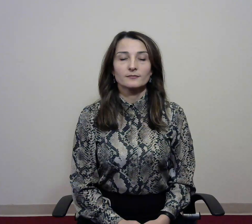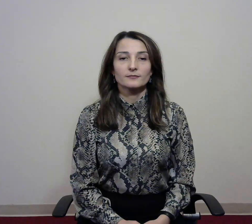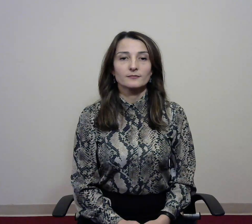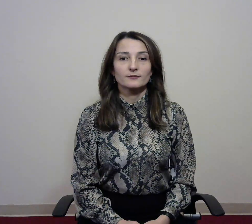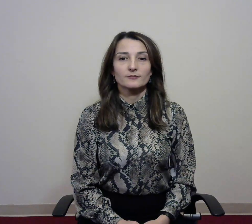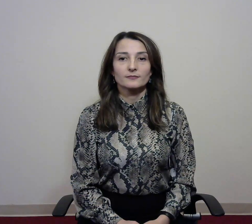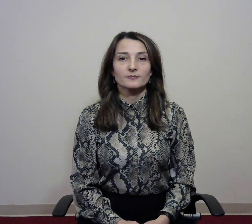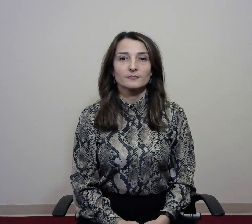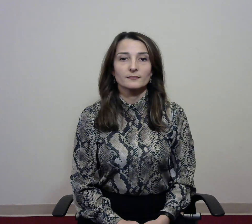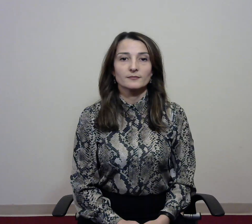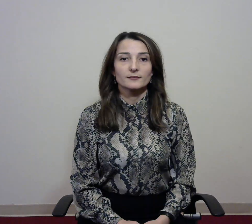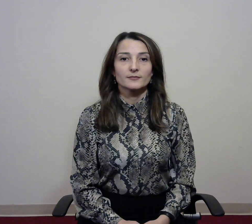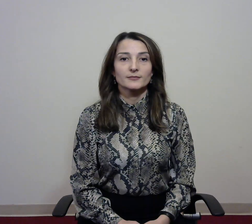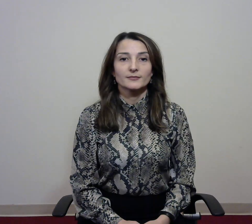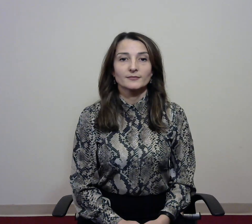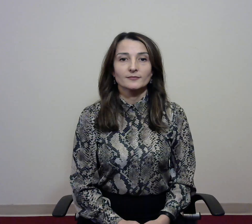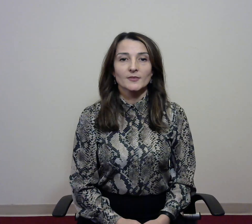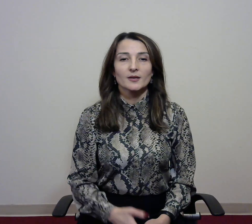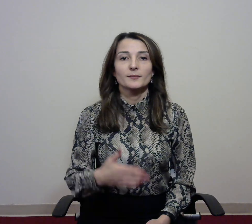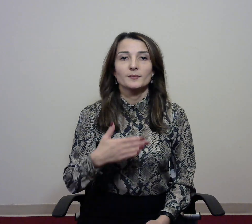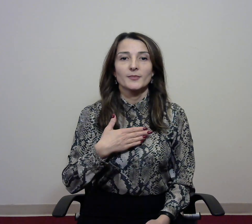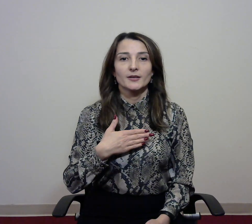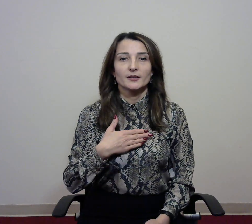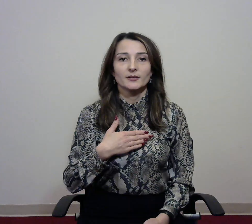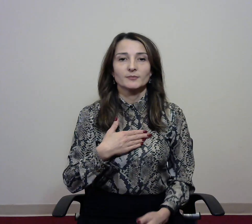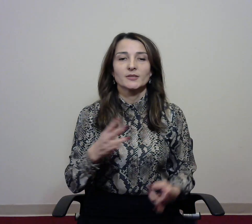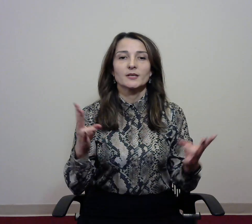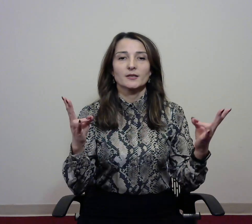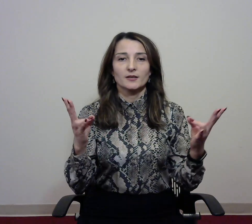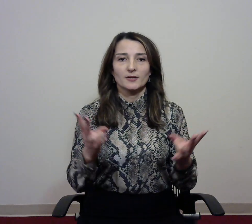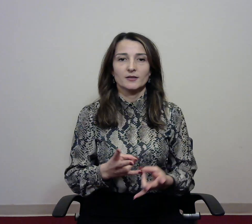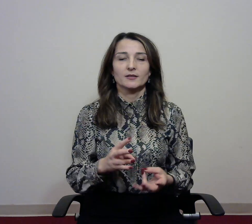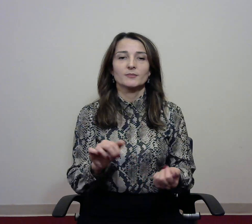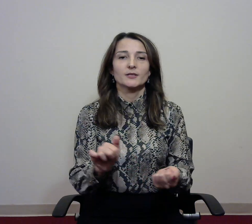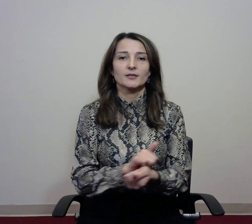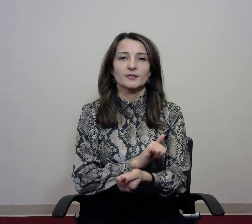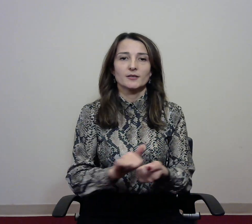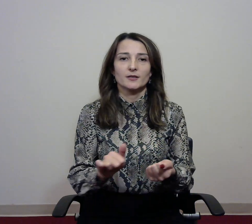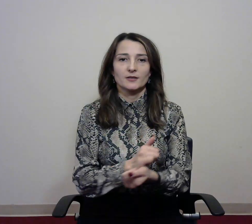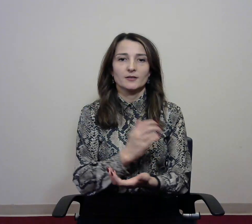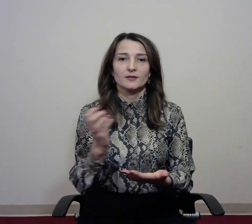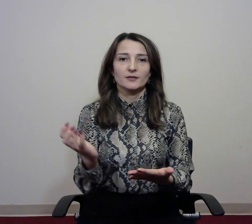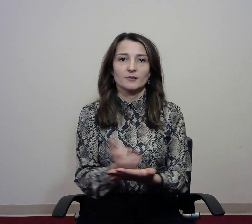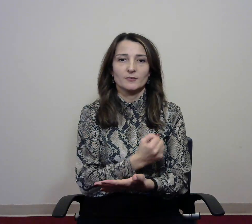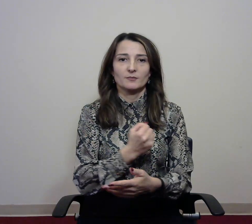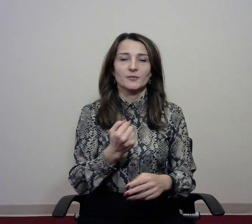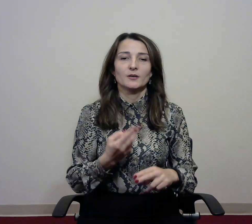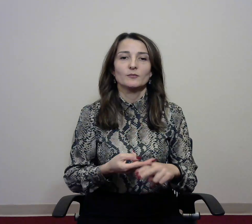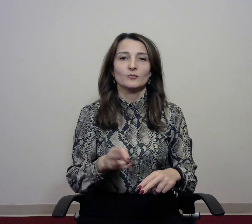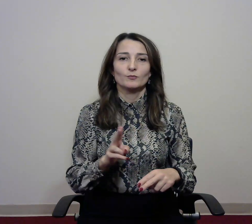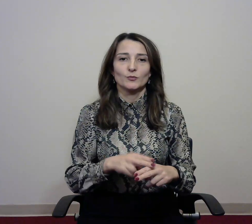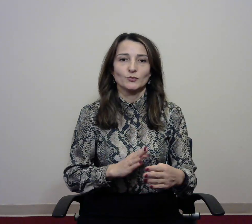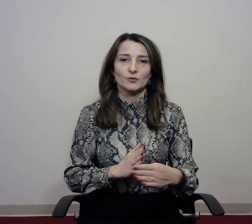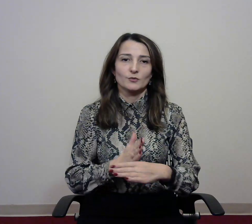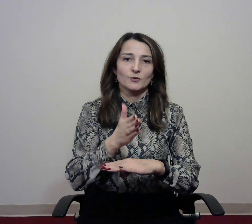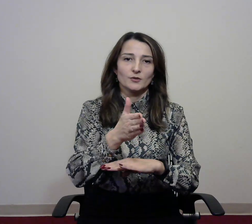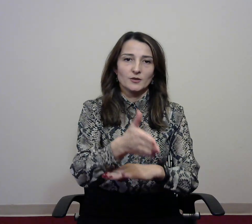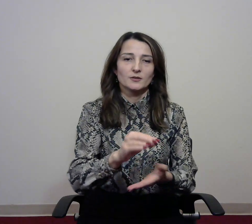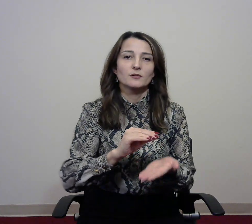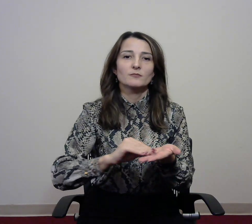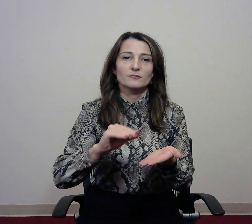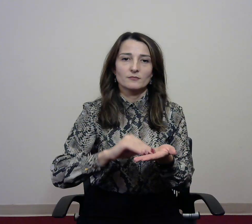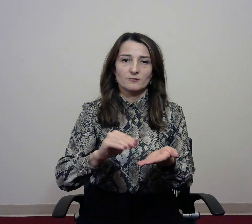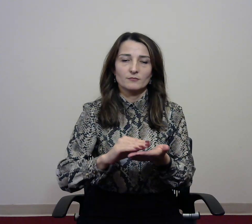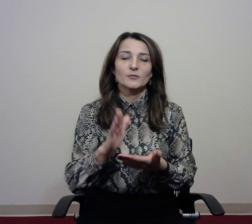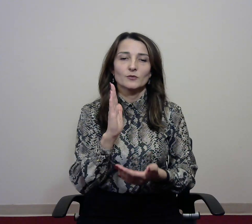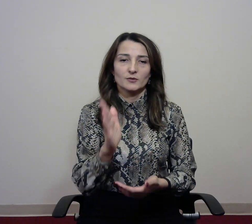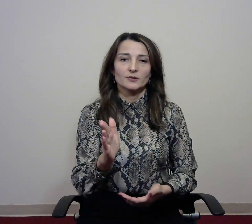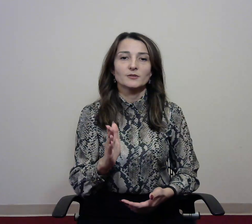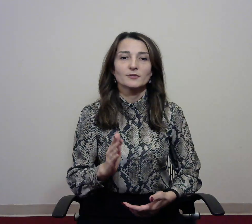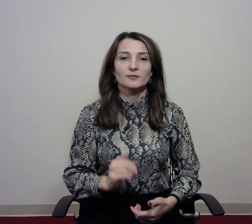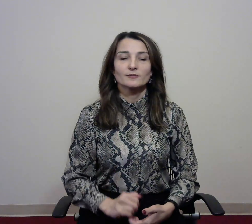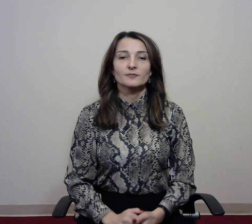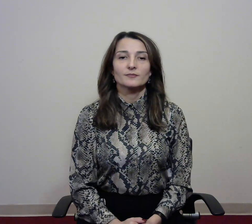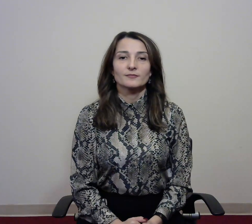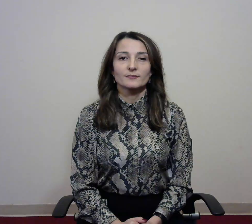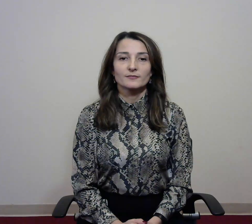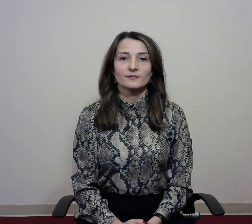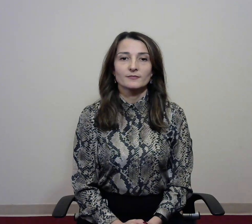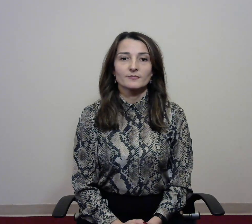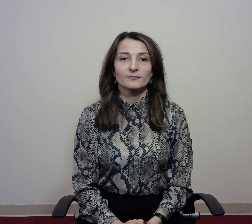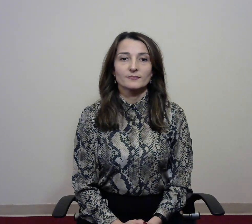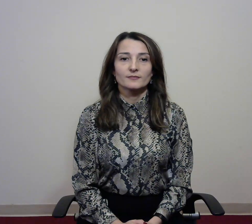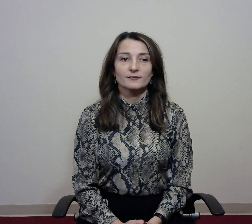Mən lazımlı kağızları tapmaq üçün müraciət yazacam